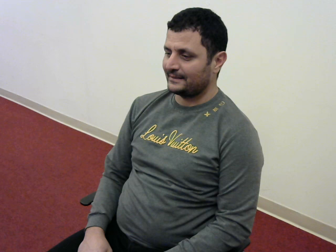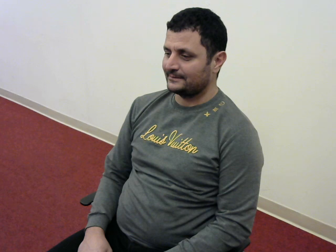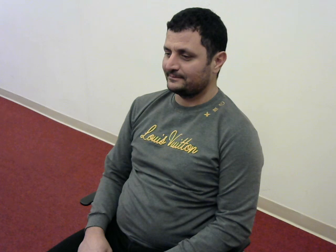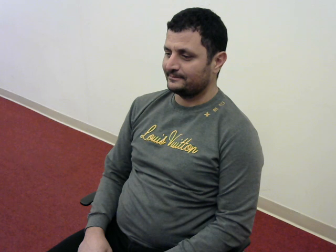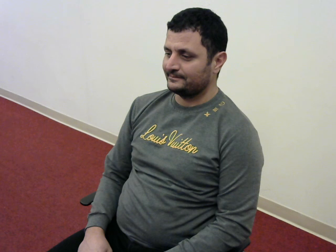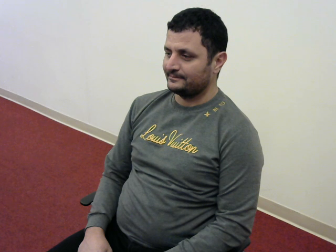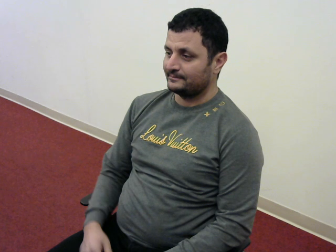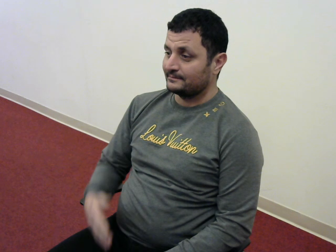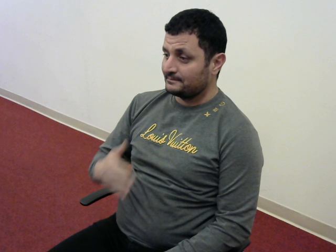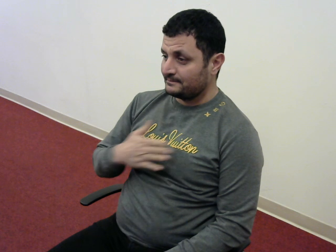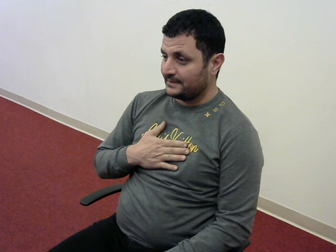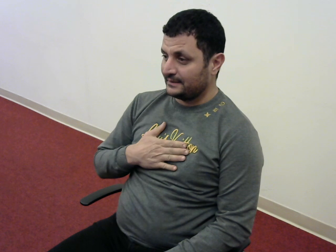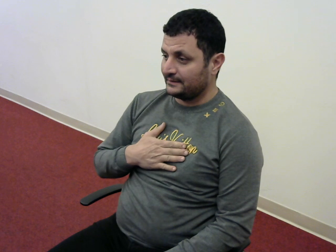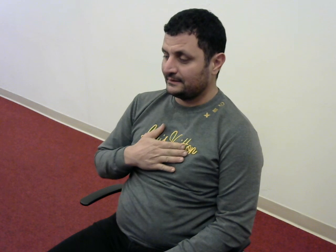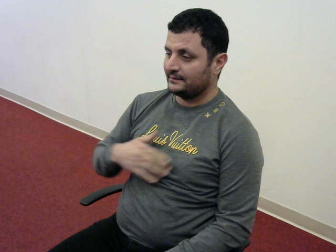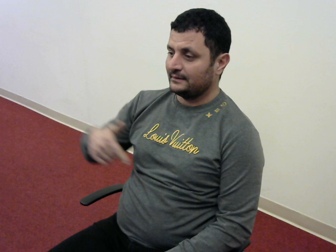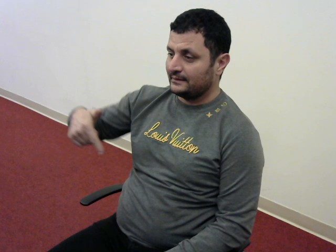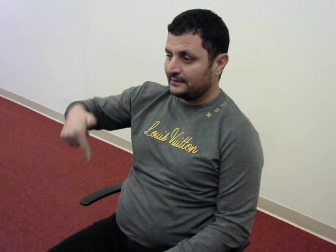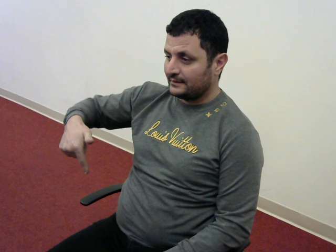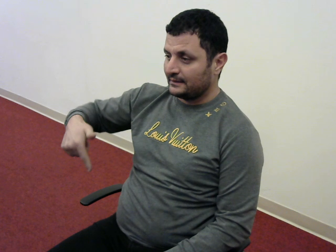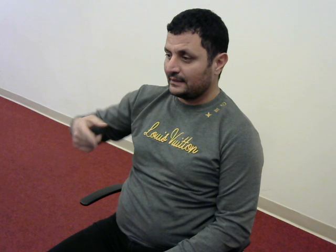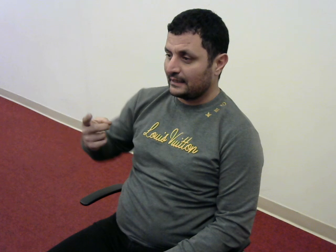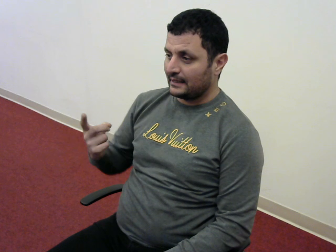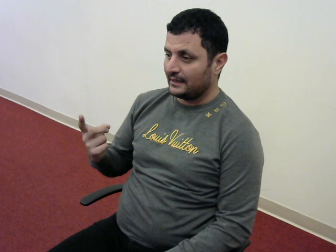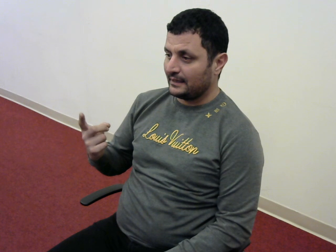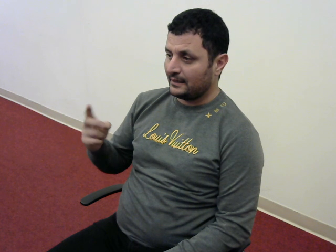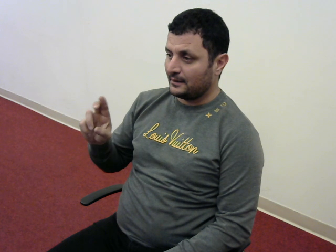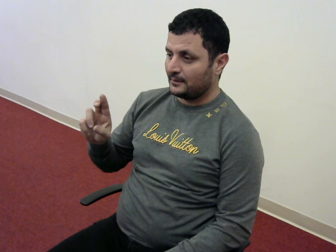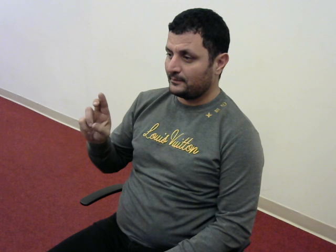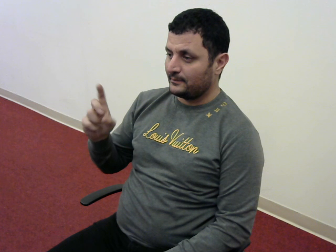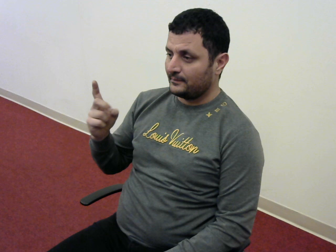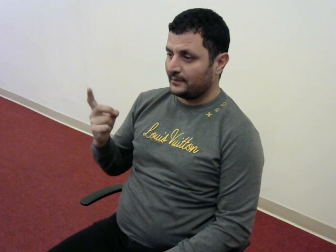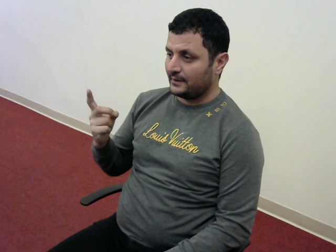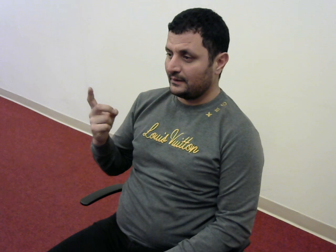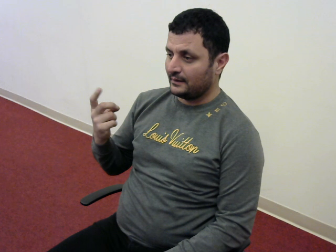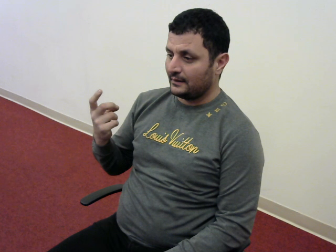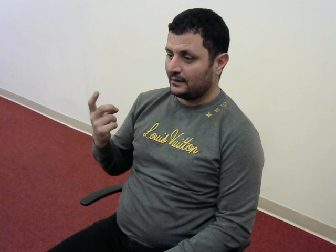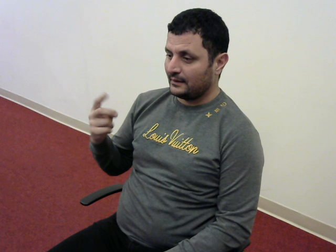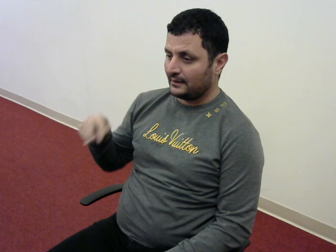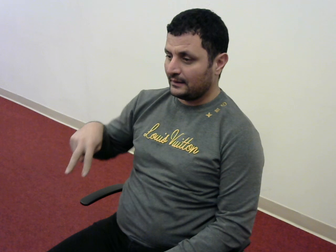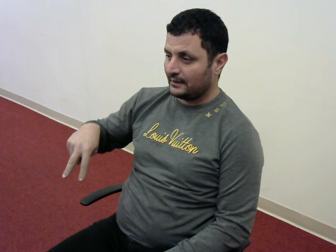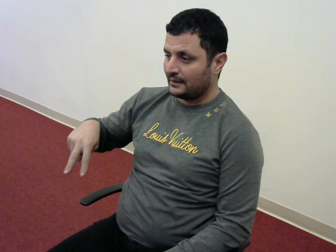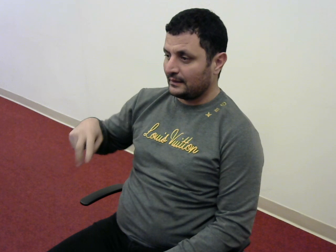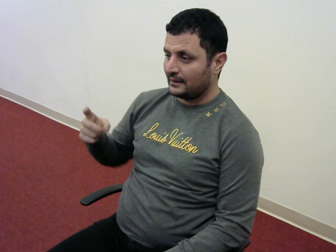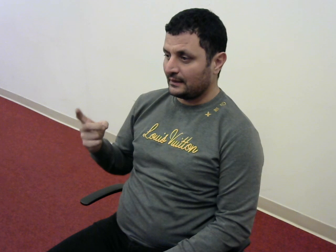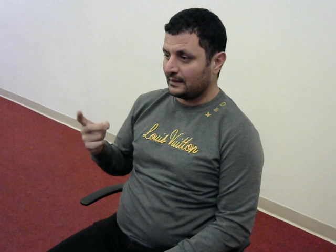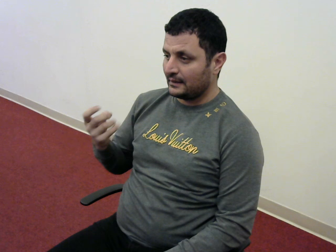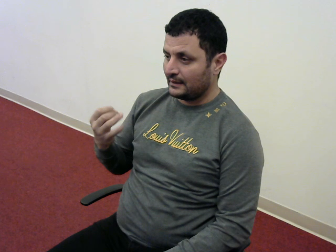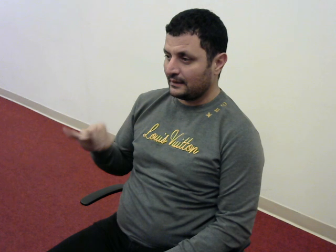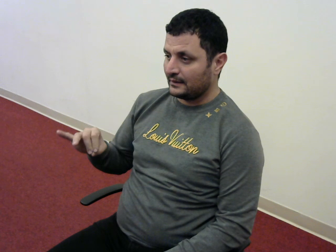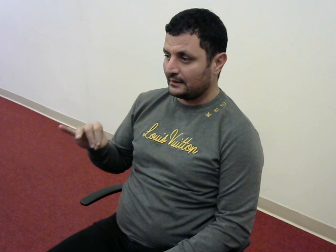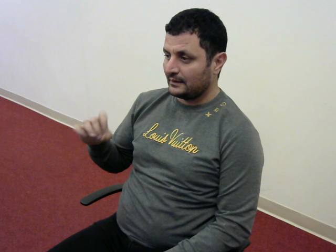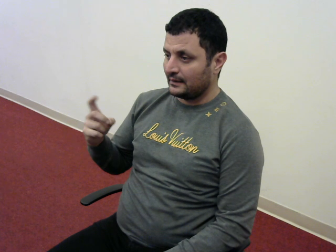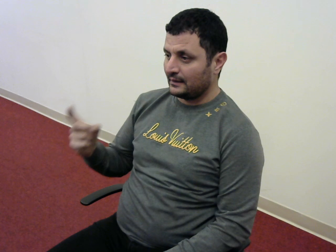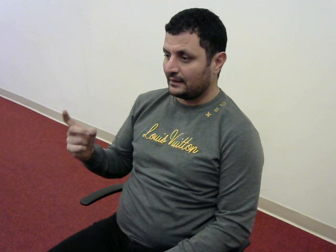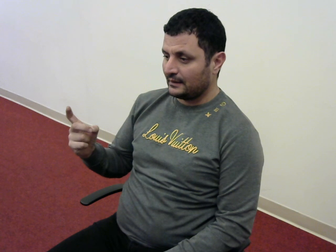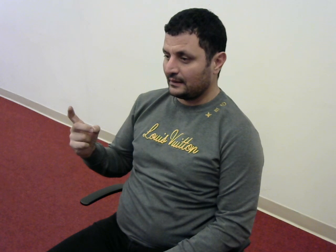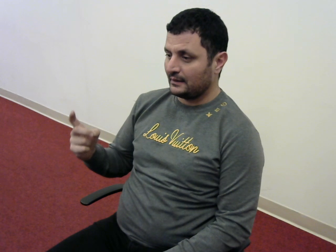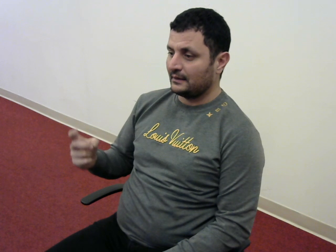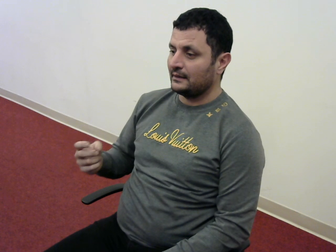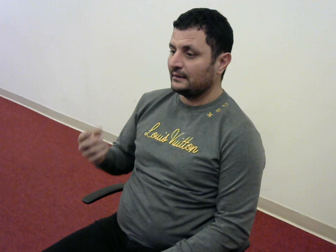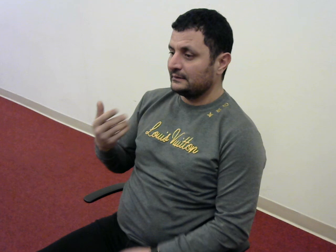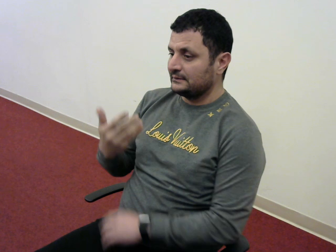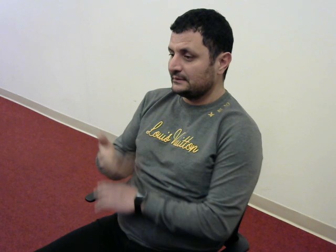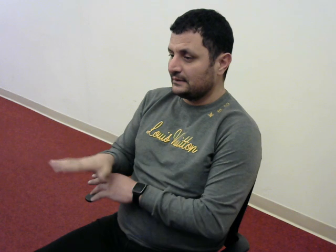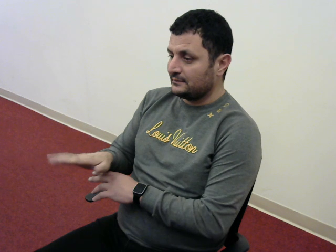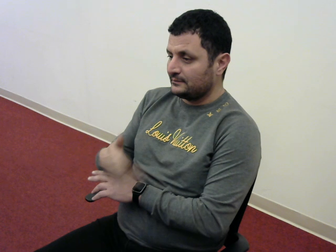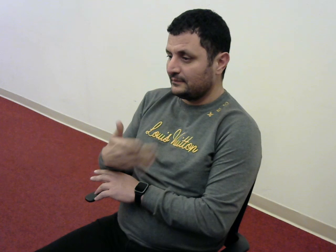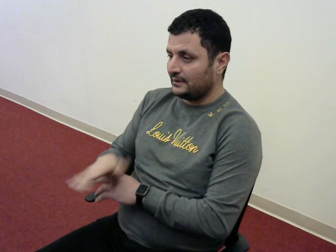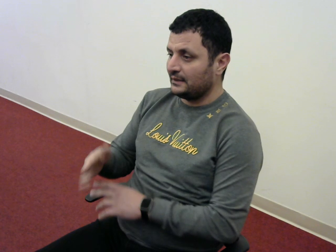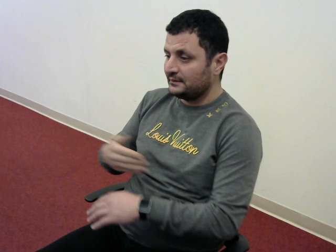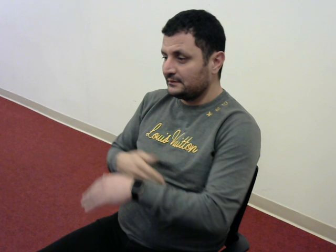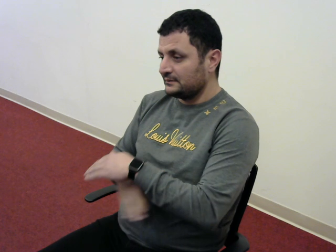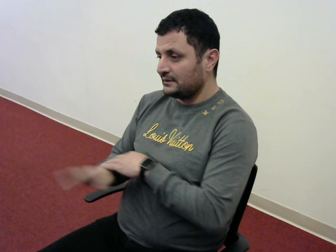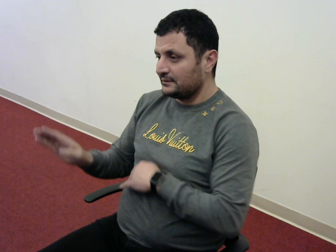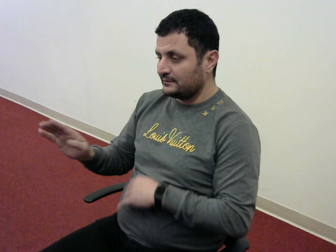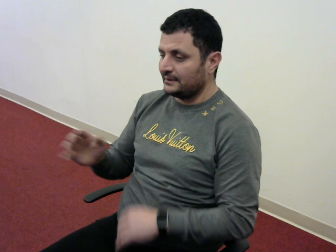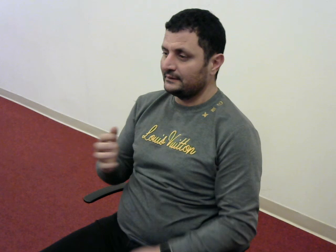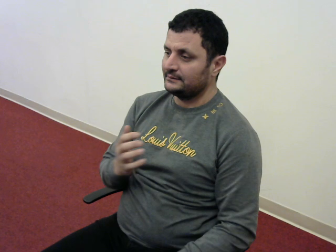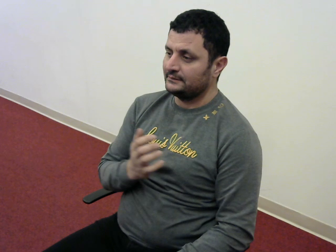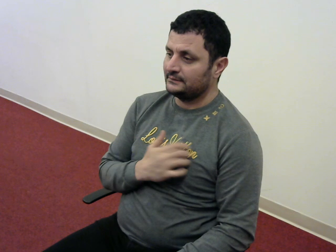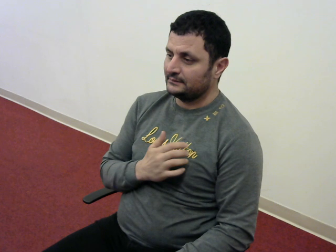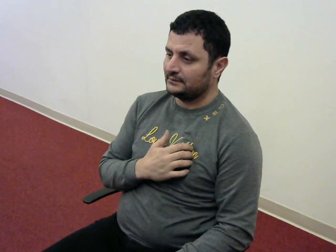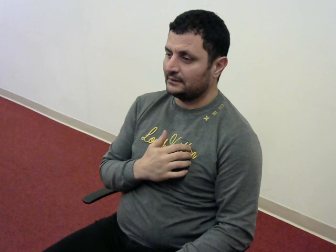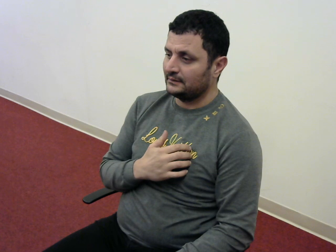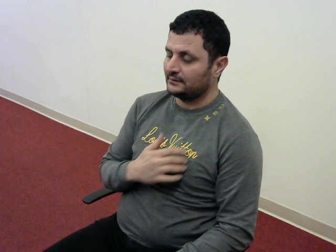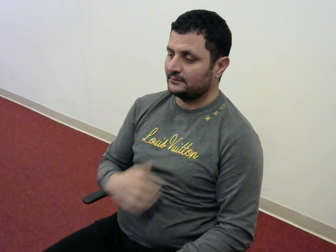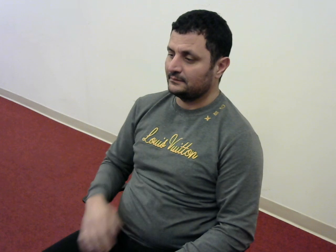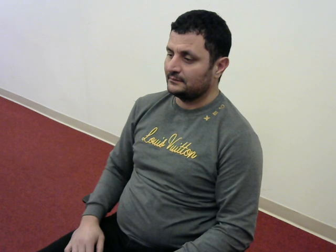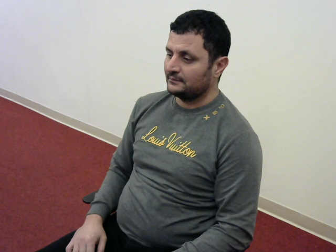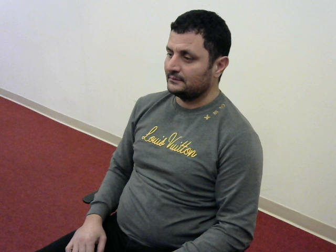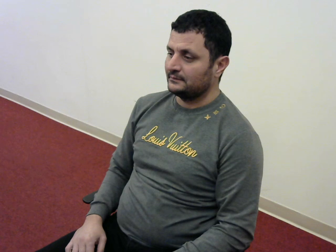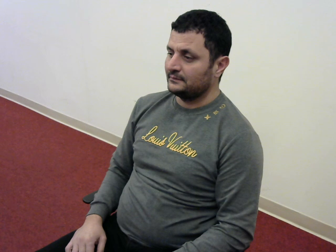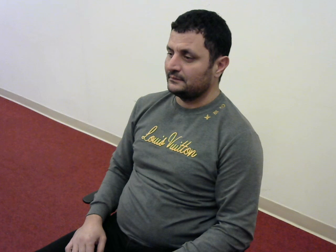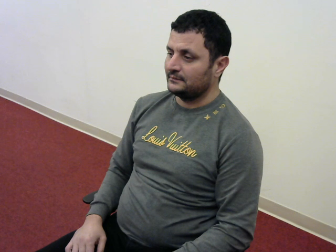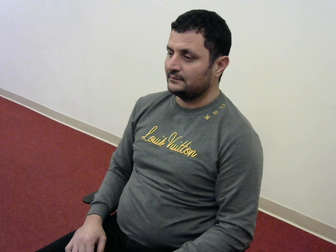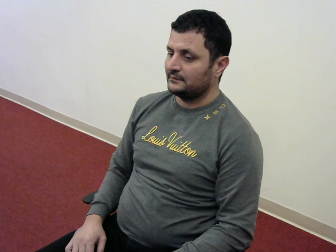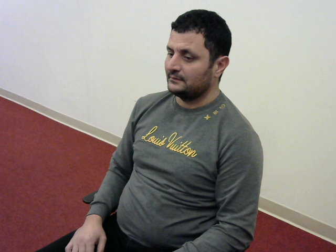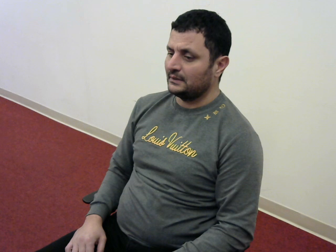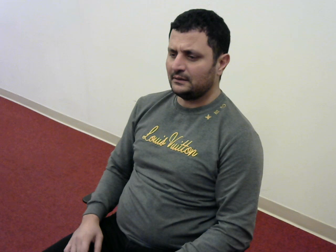Mən Qəbələyə gəzməyə getmək istəyirəm